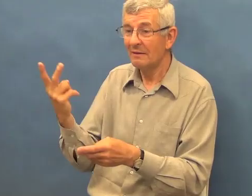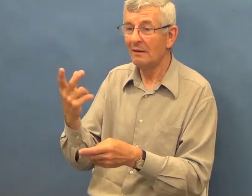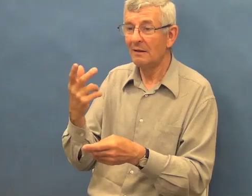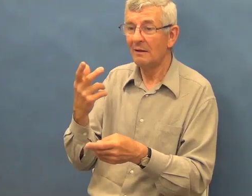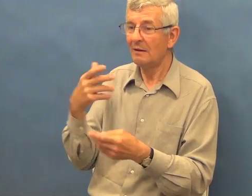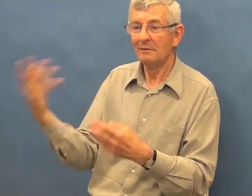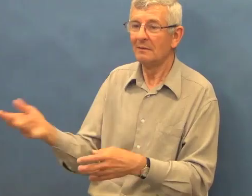A nic nie dostali.